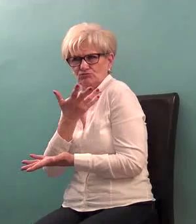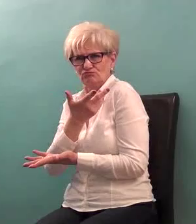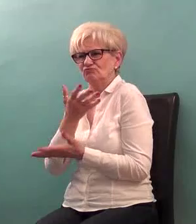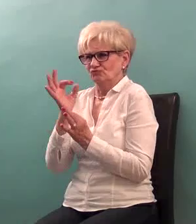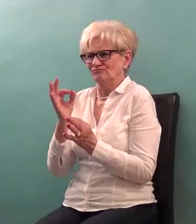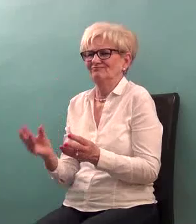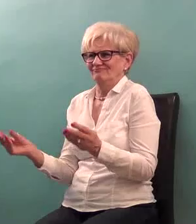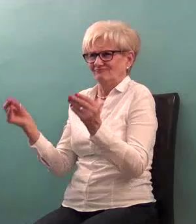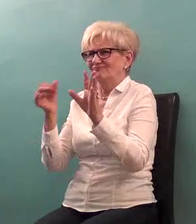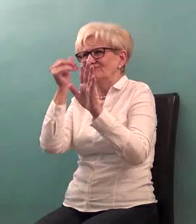Zaczyna wkładać i kitować szybę.